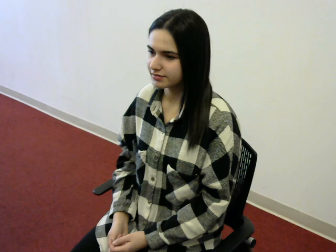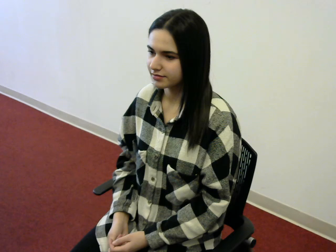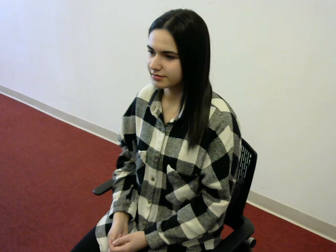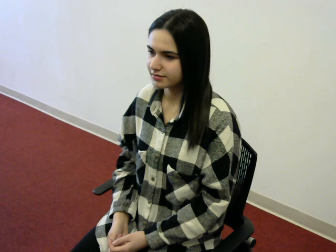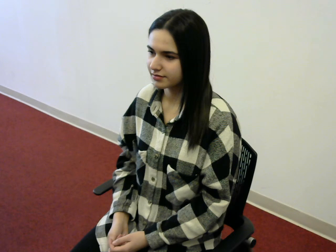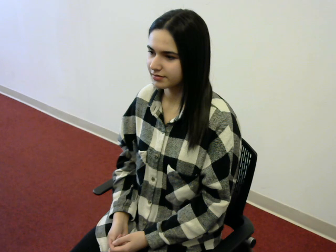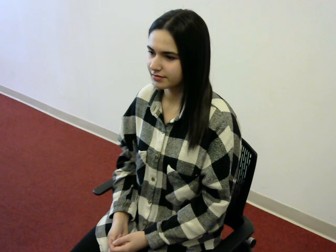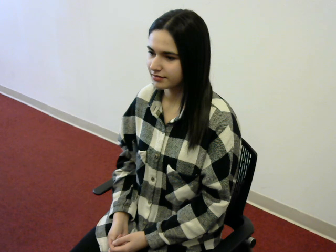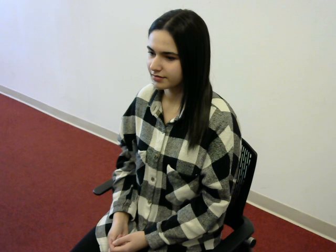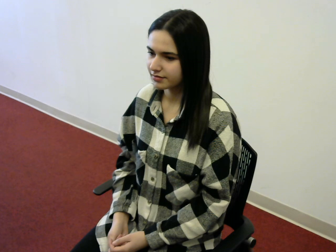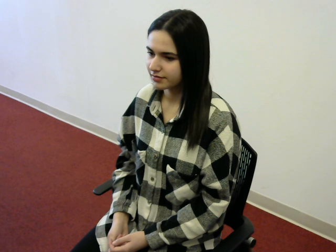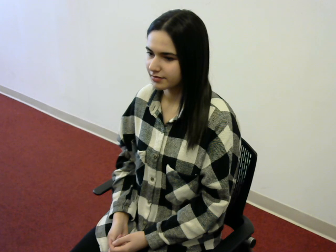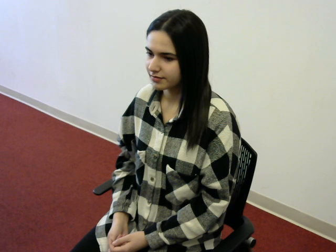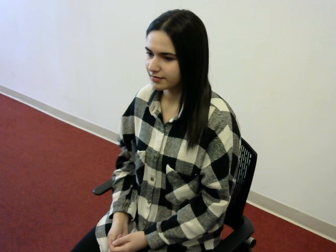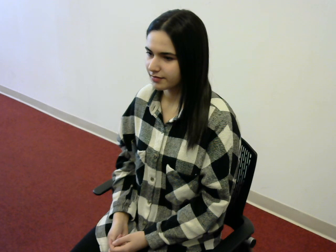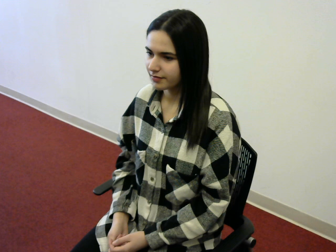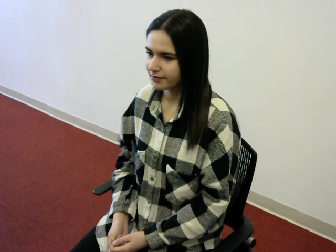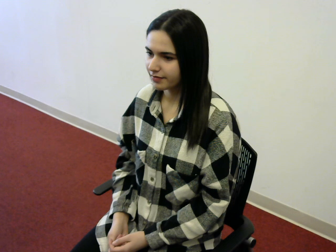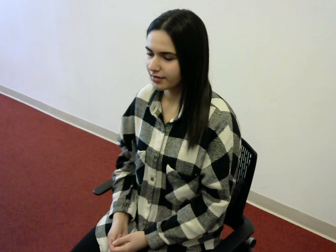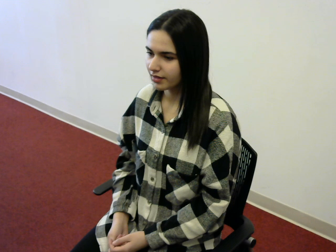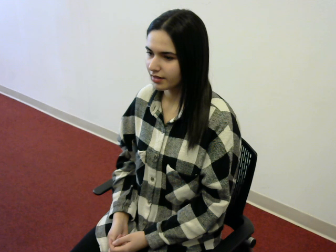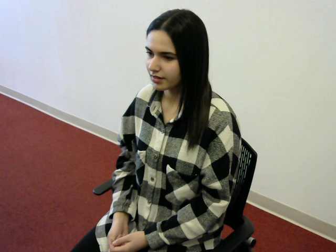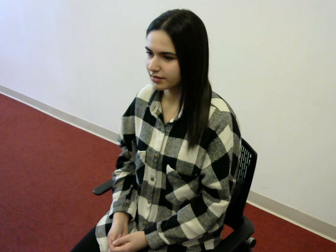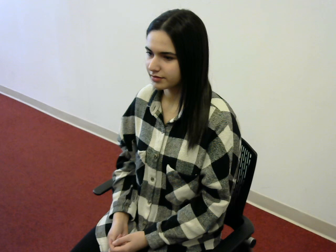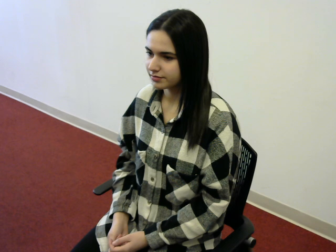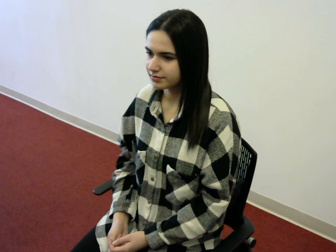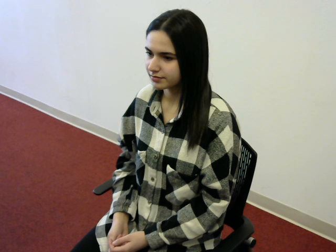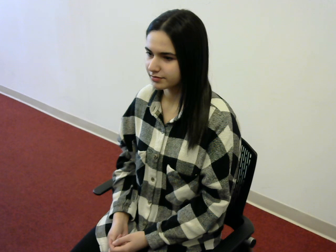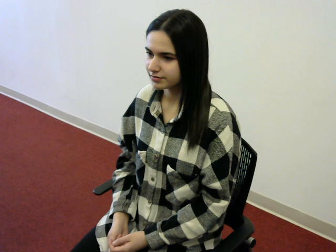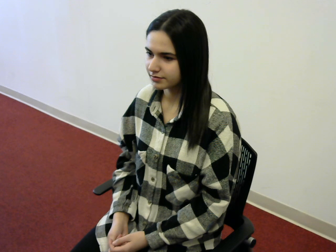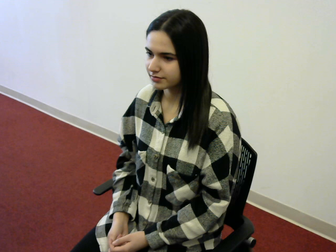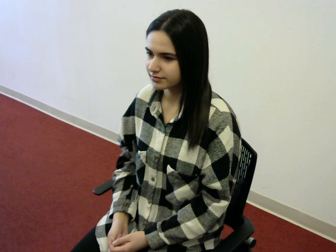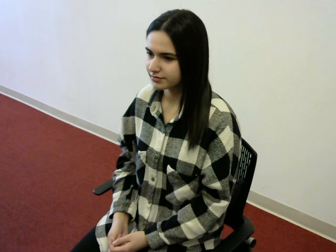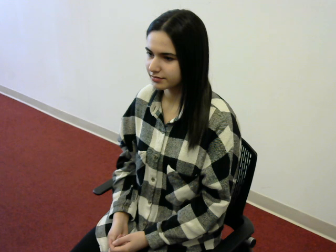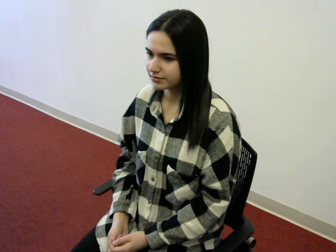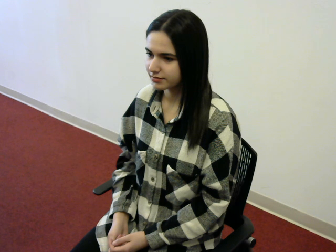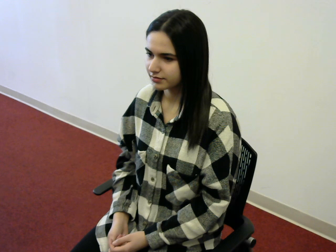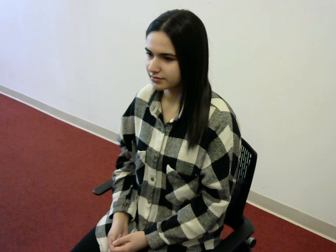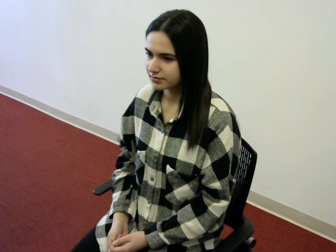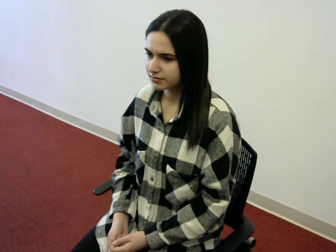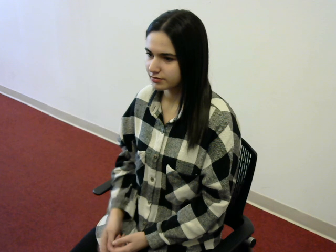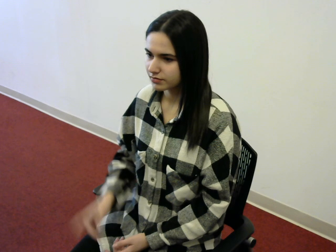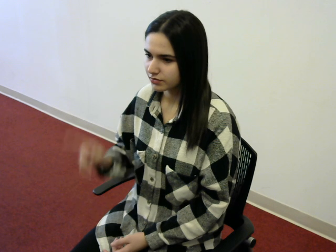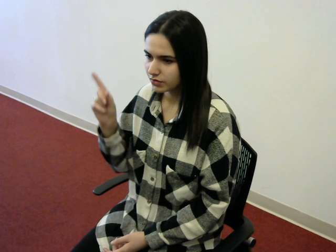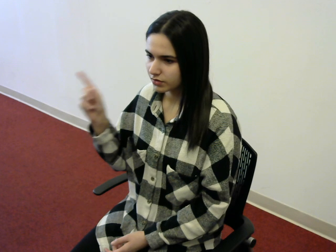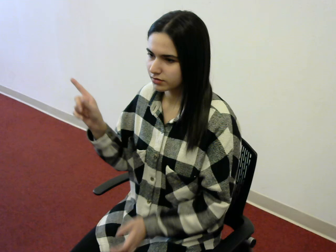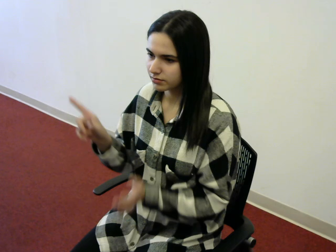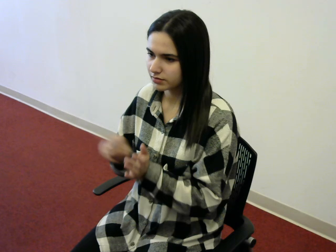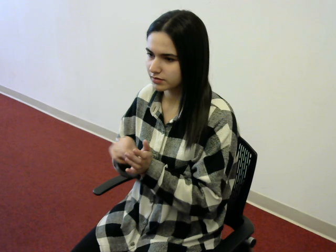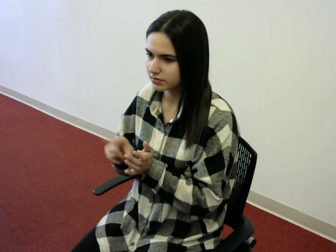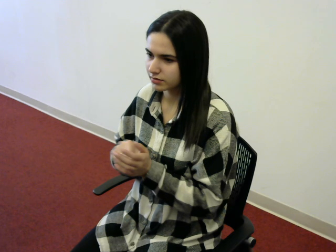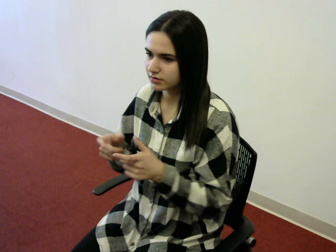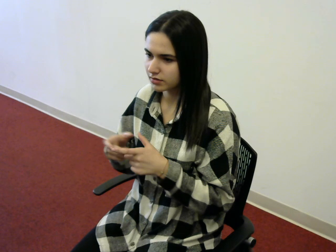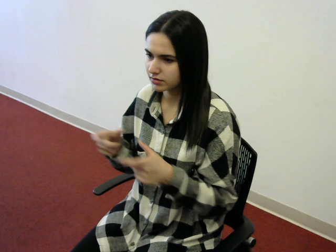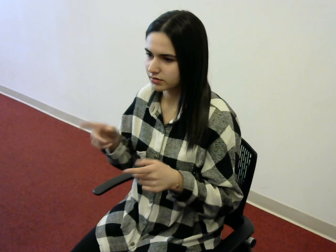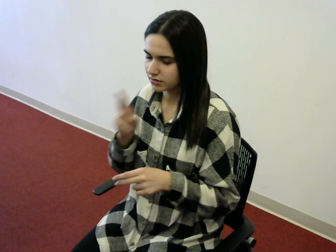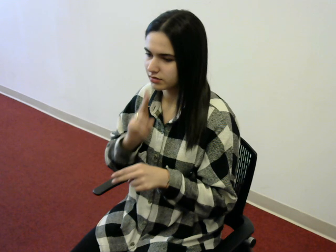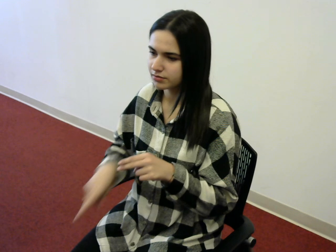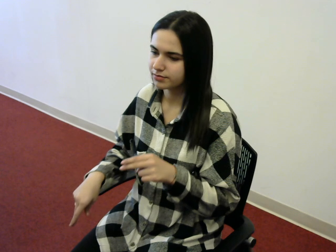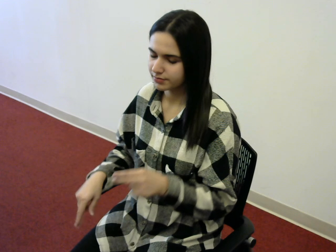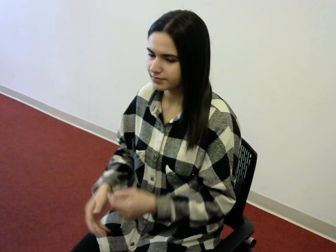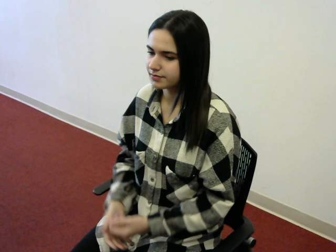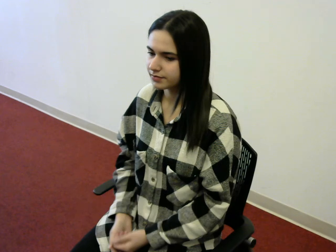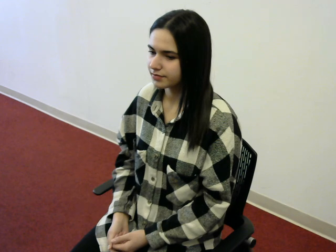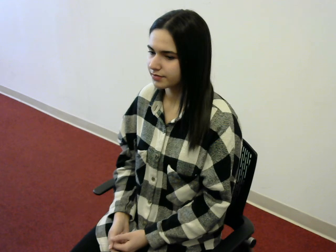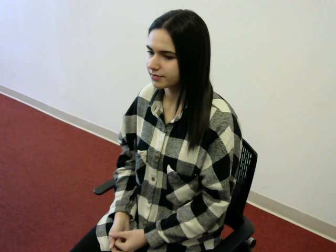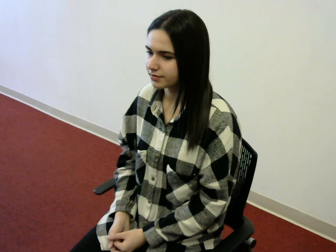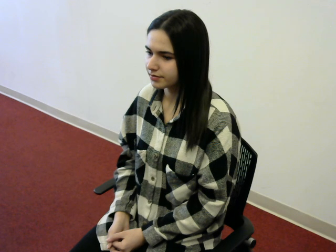O pensiya kartını itirib